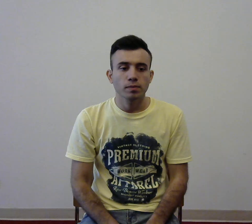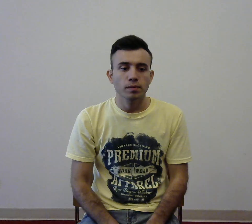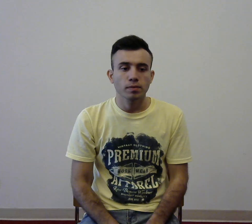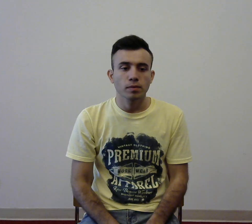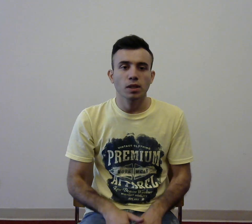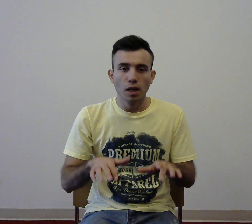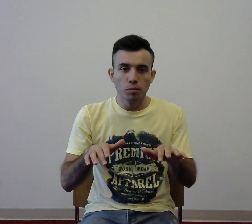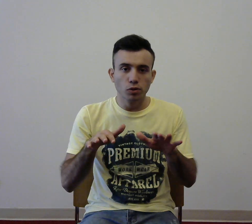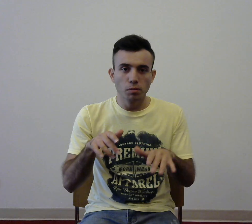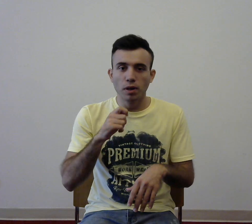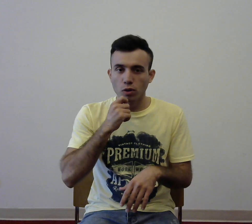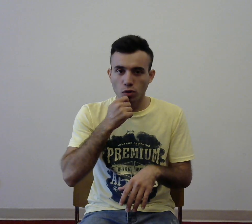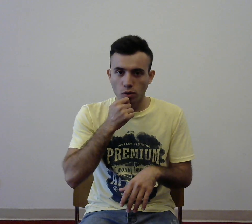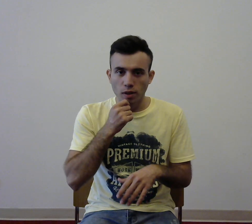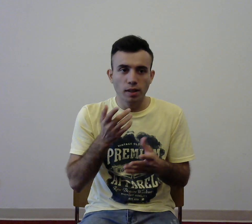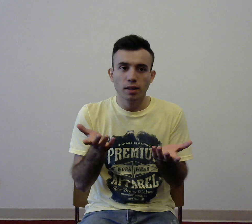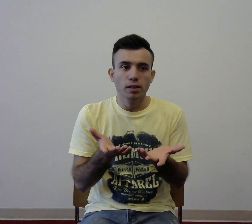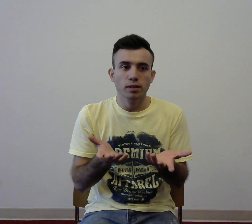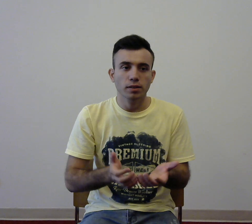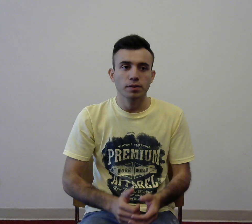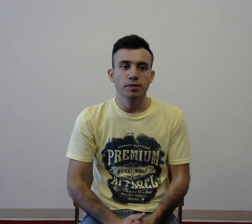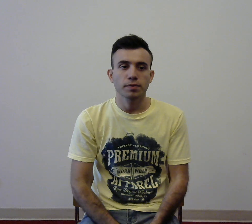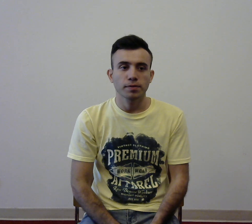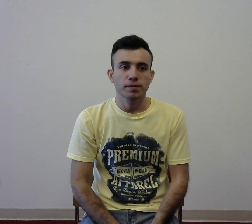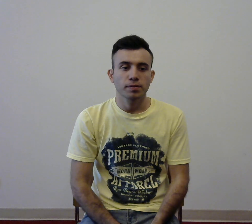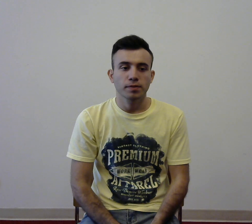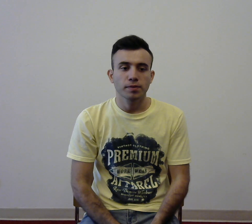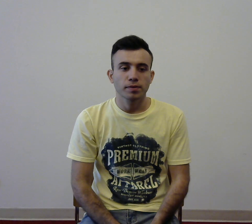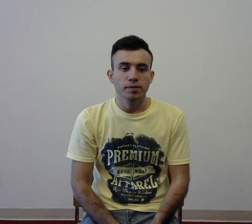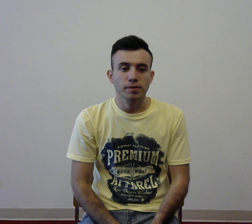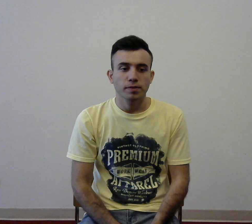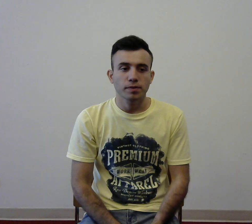Kompüterin parolu nədir?